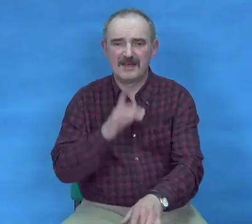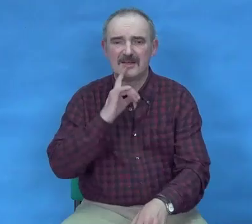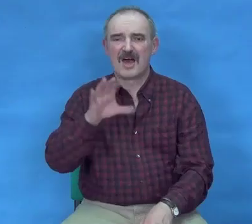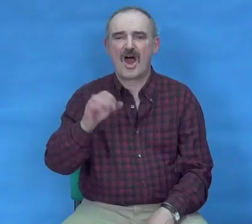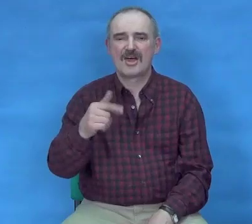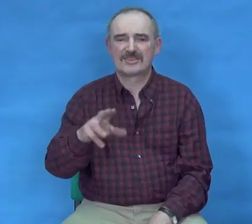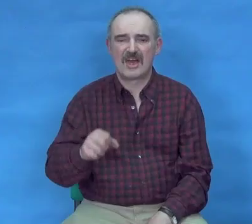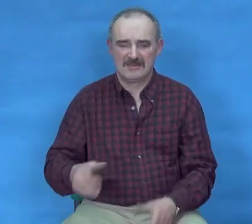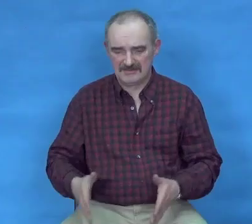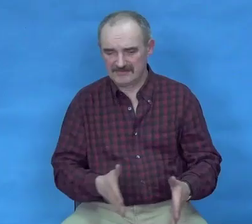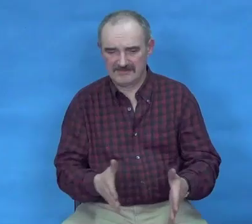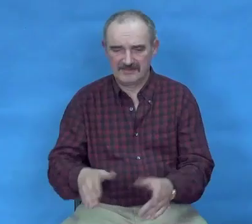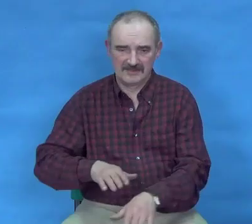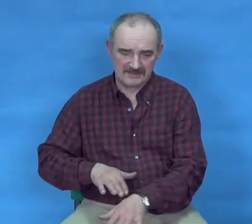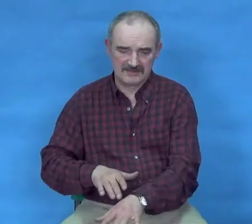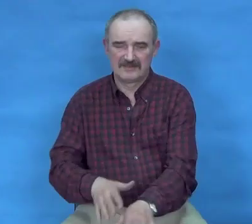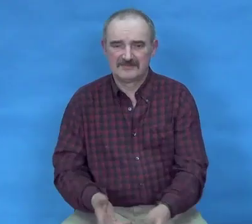Rzeka Odra płynie.